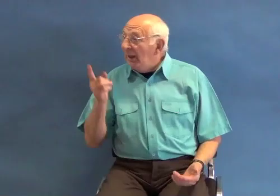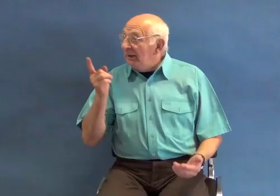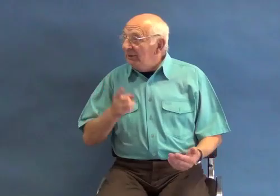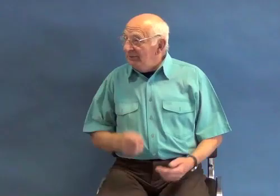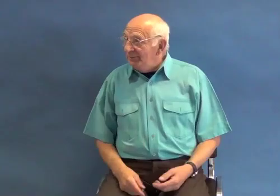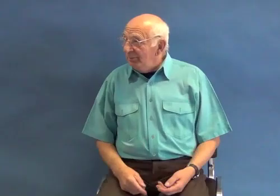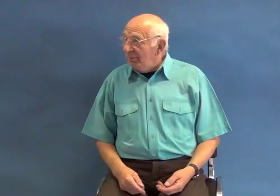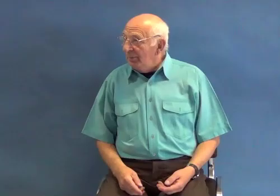Zakaz.